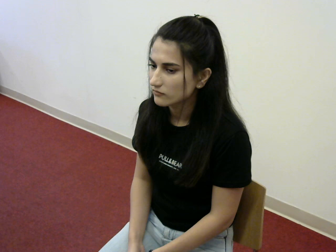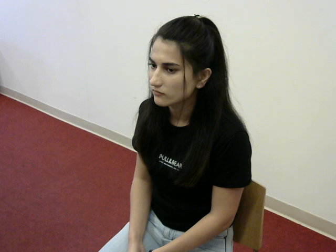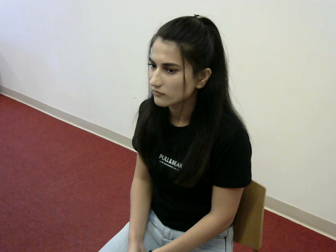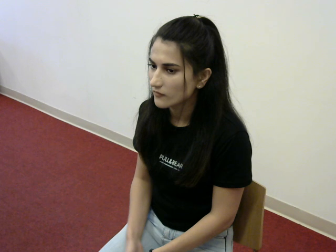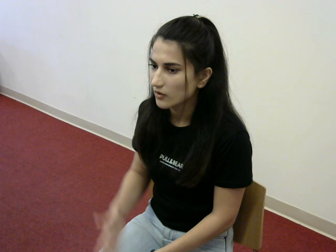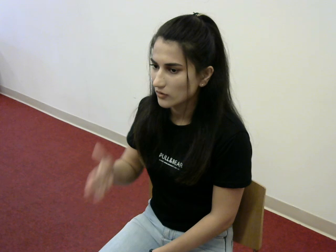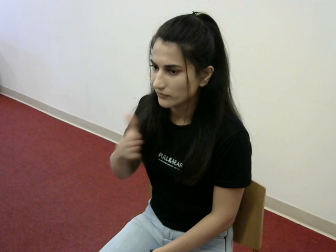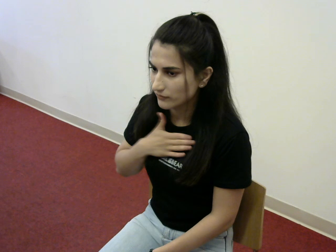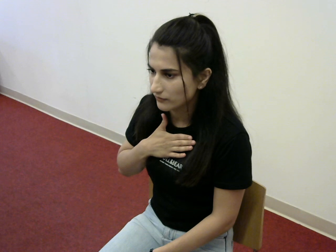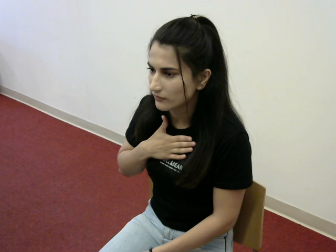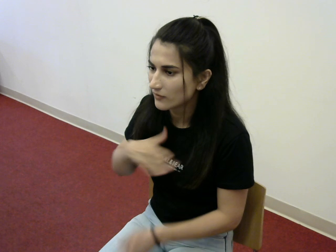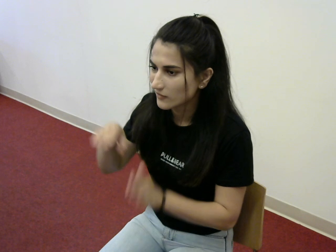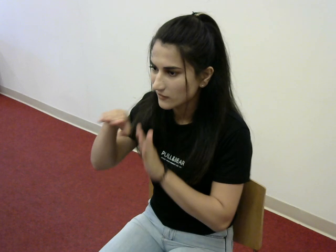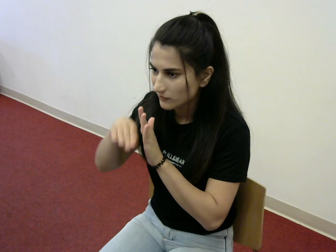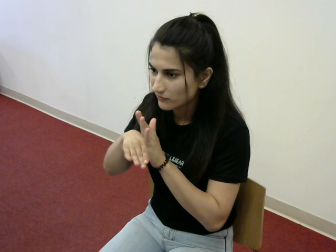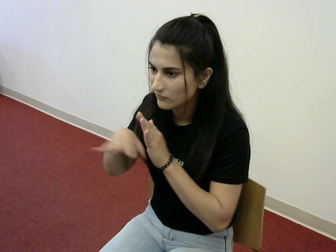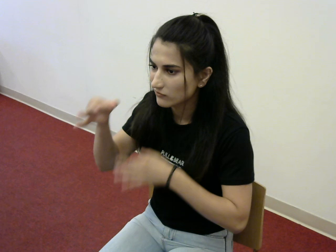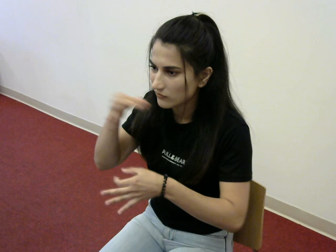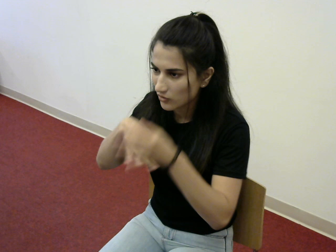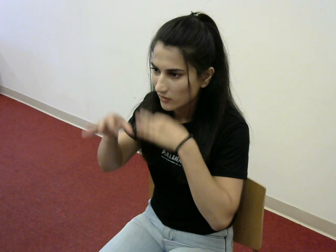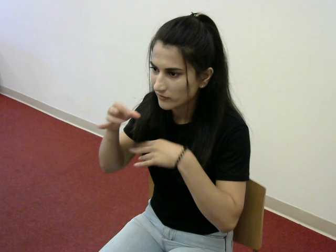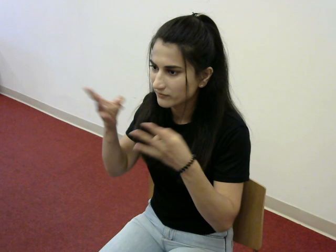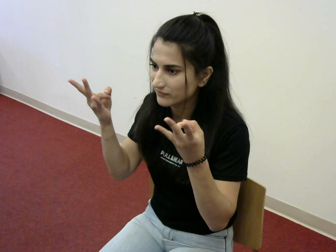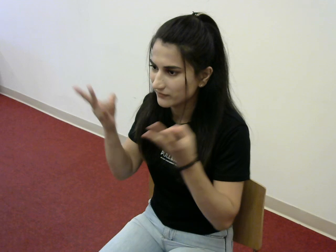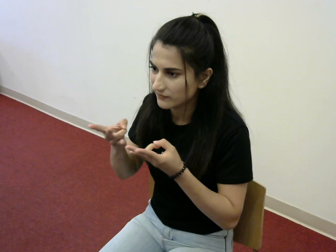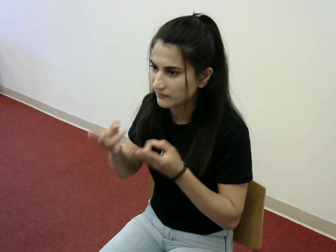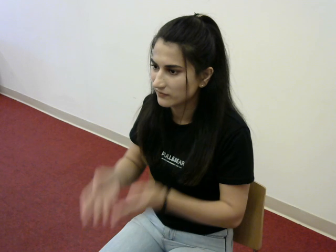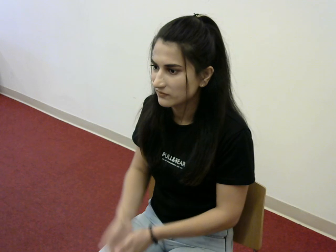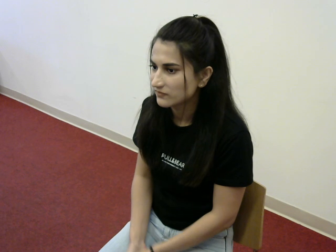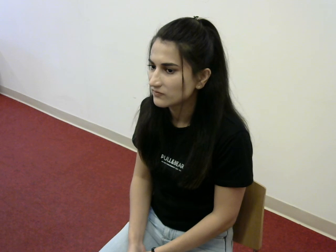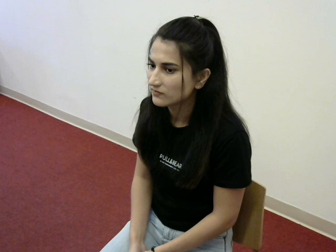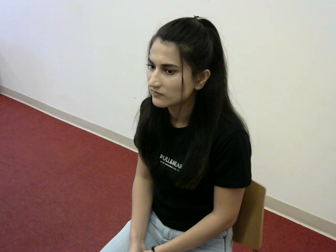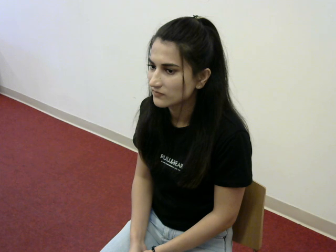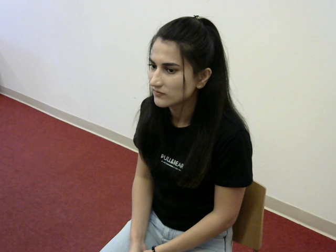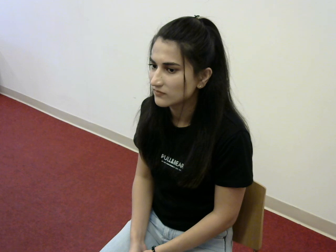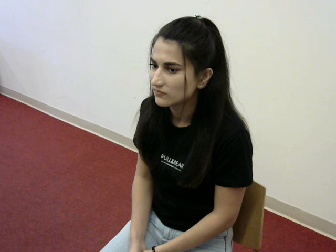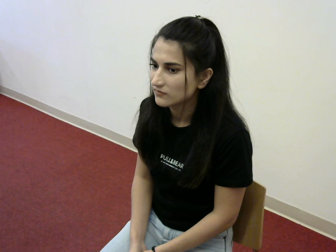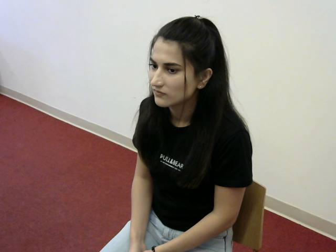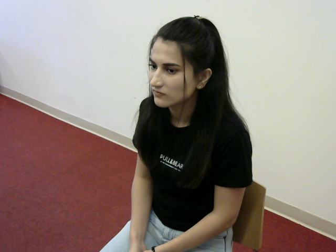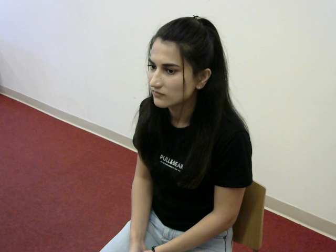Mənə siyahıdakı dərmanlar lazımdır